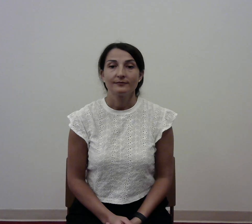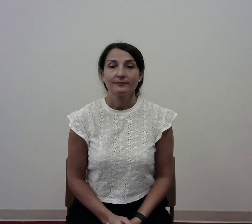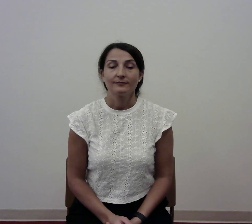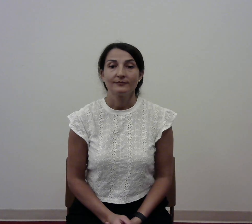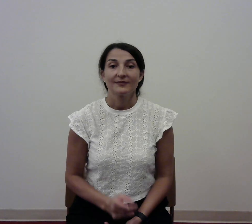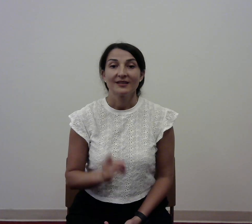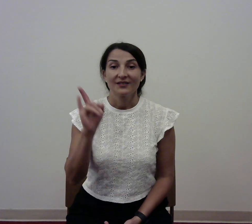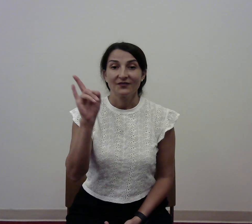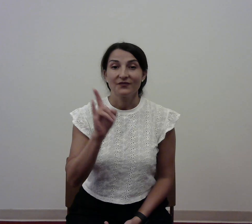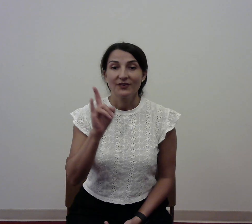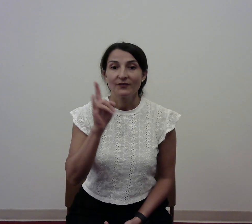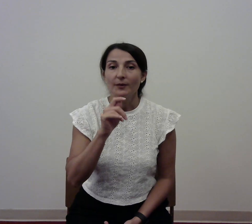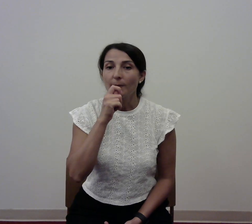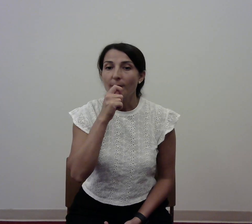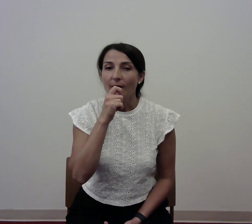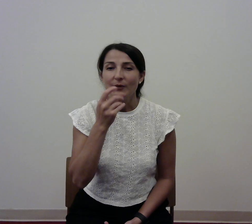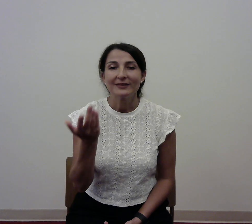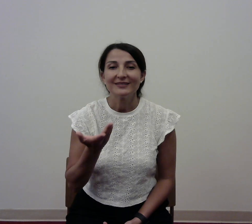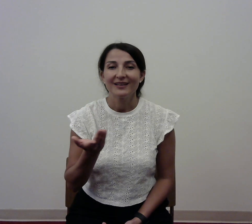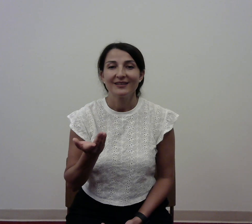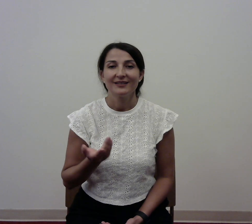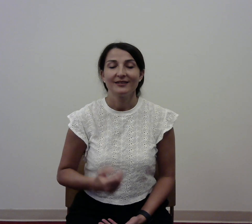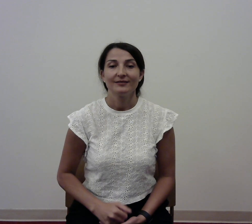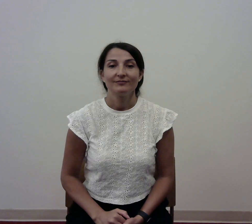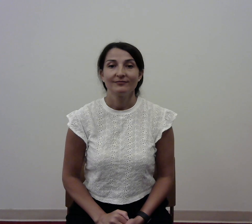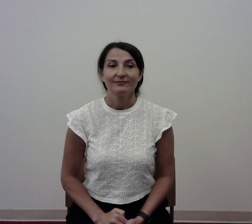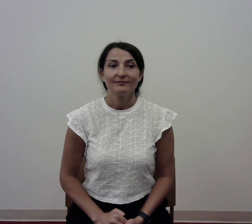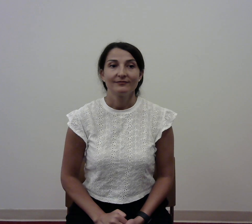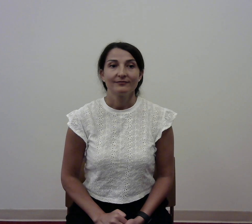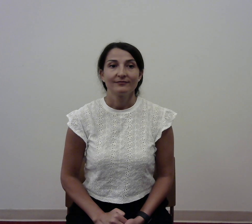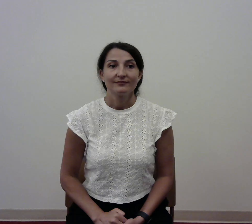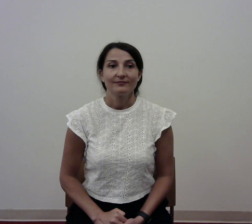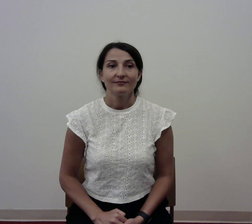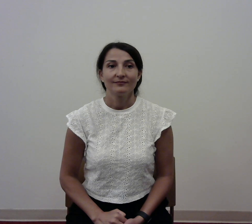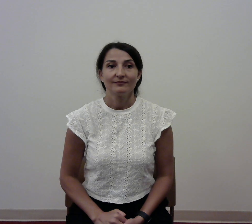WiFi-ın parolu nədir?